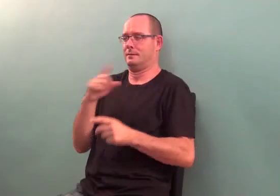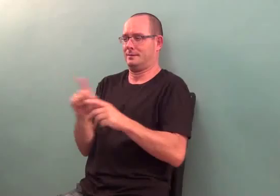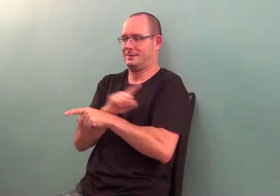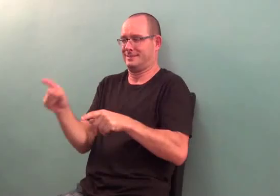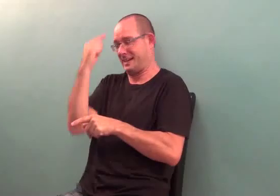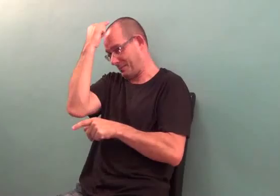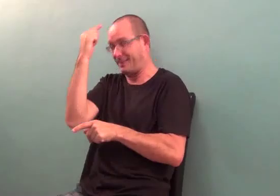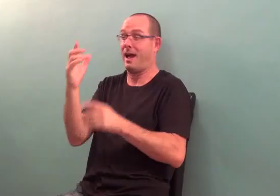Nie chciał ryzykować, że tamten nie trafi.